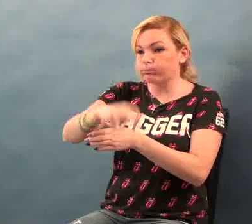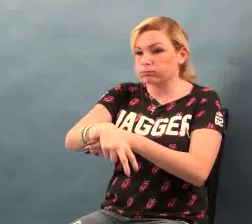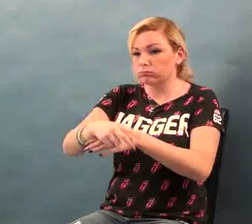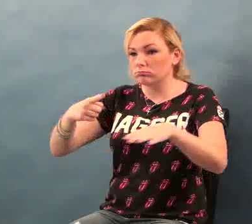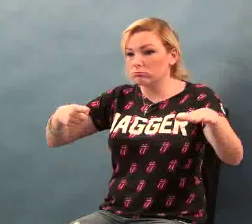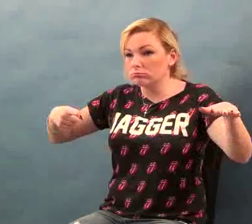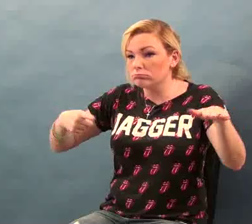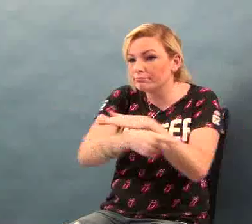Żaba uciekła.